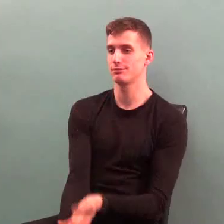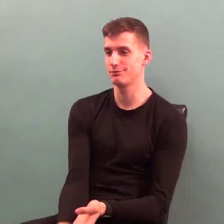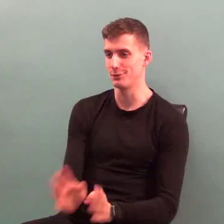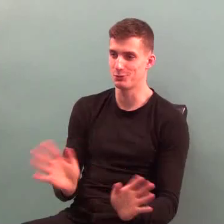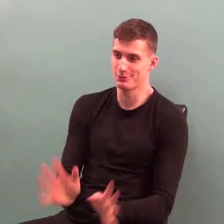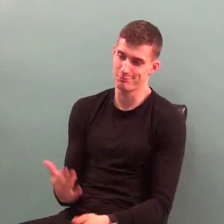Koniec.